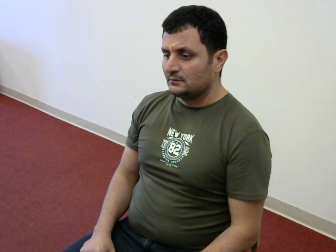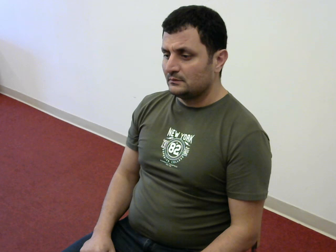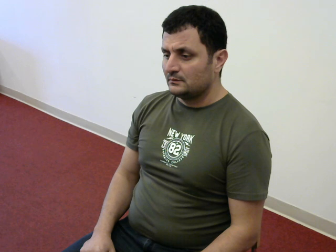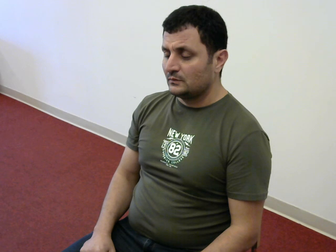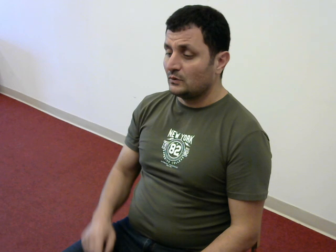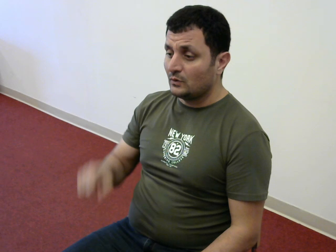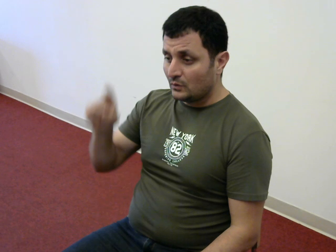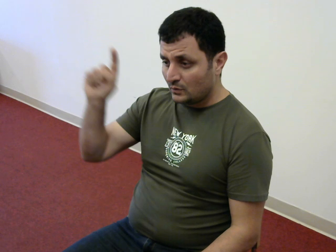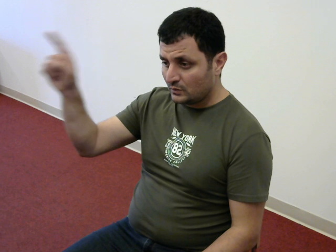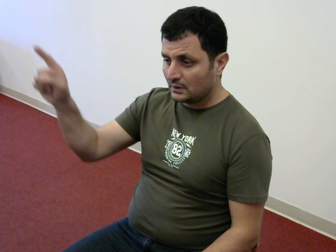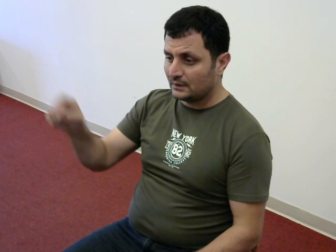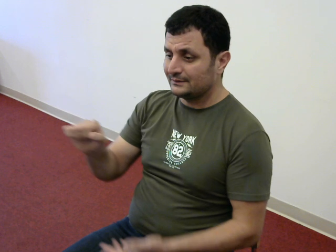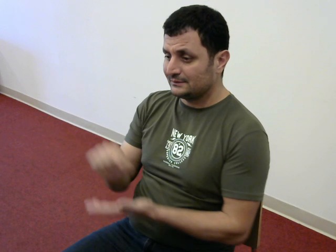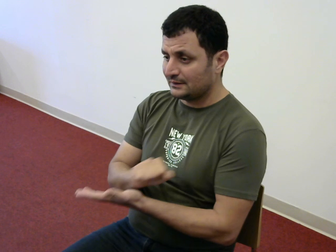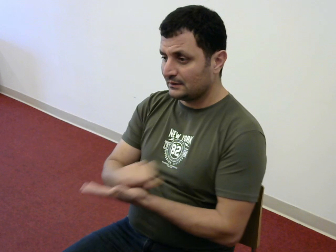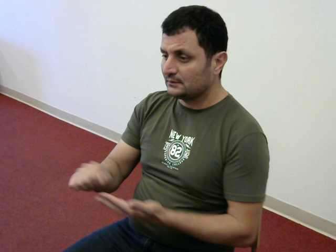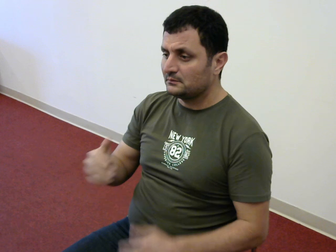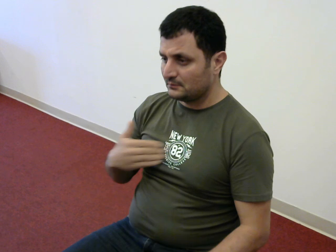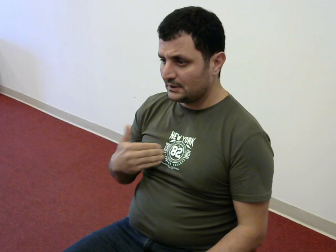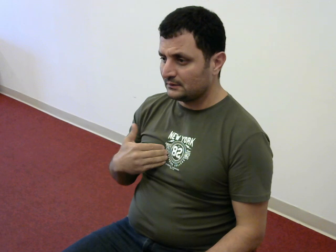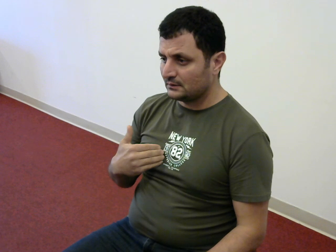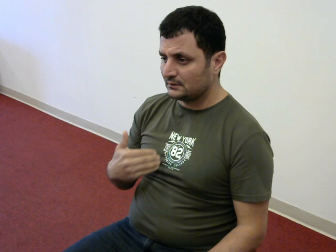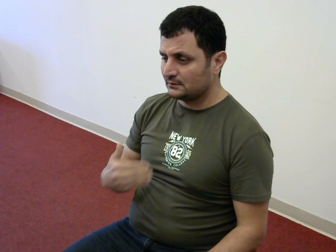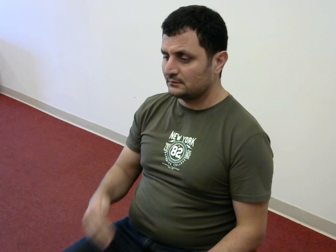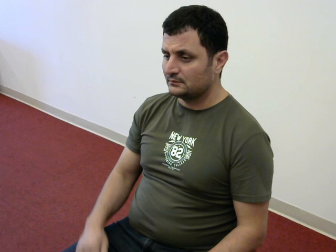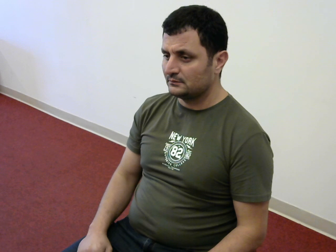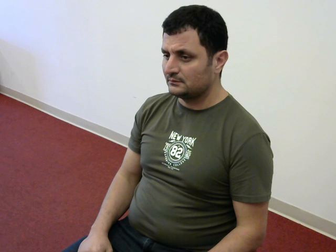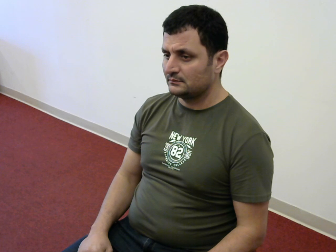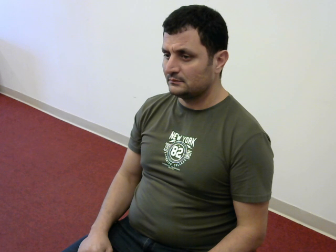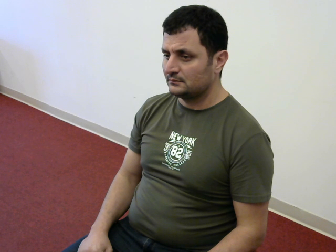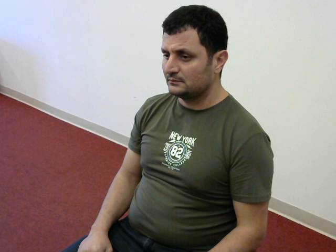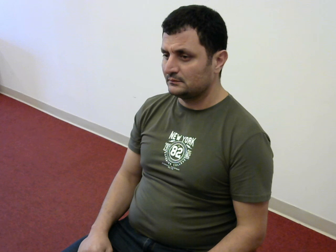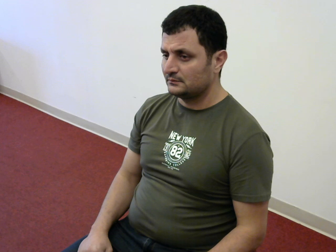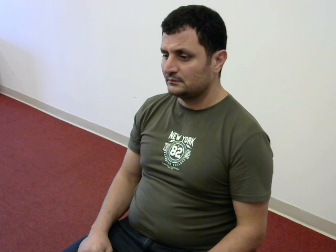Onun sənədləri məndədir